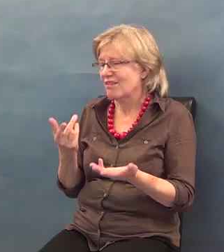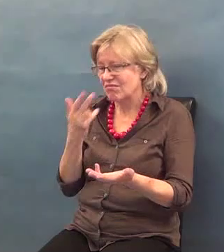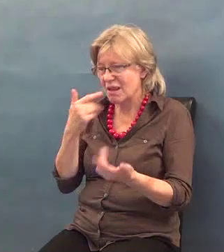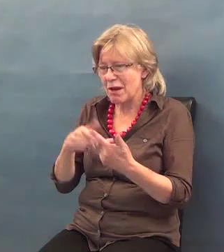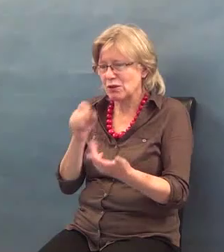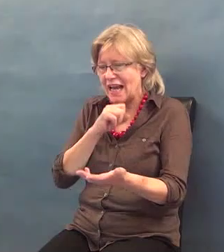Widzę, że nie pasuje.